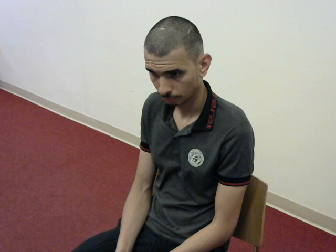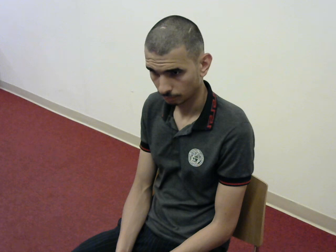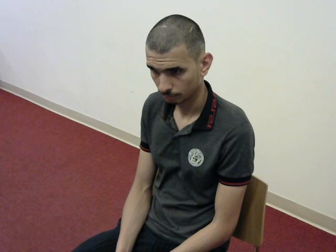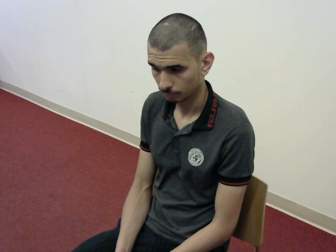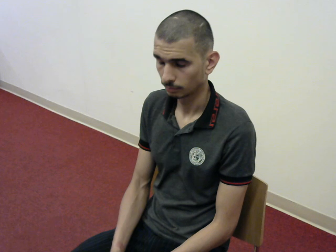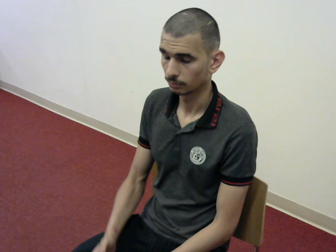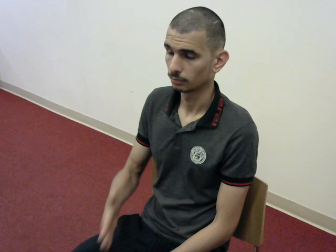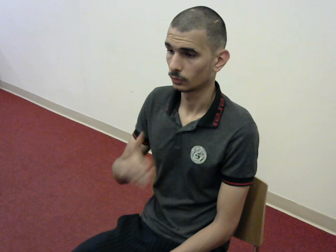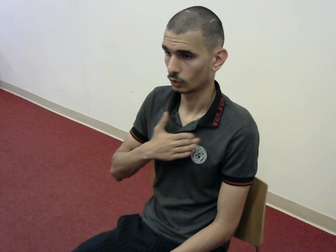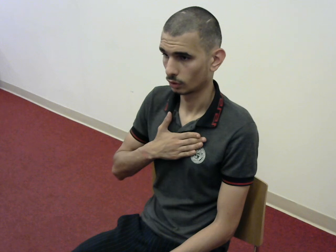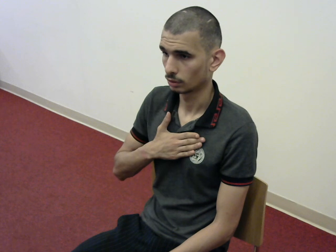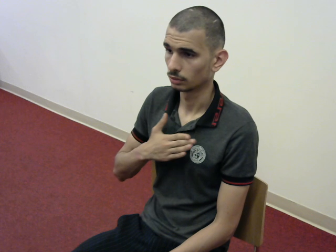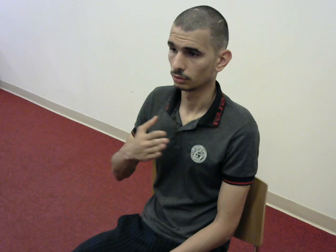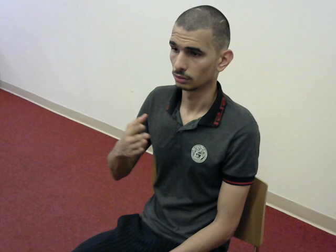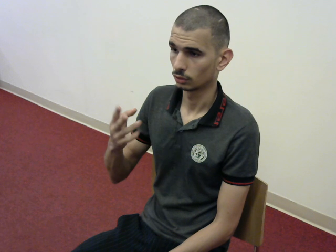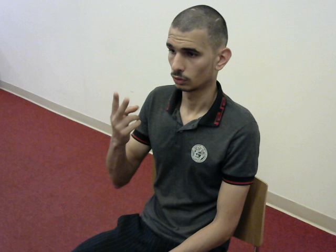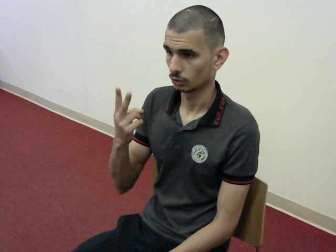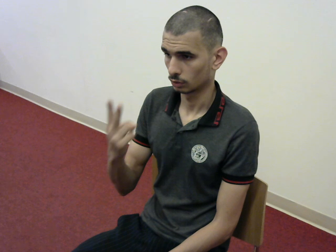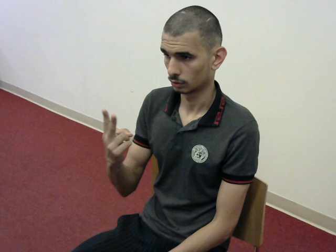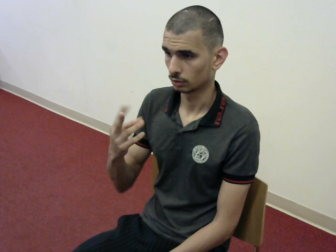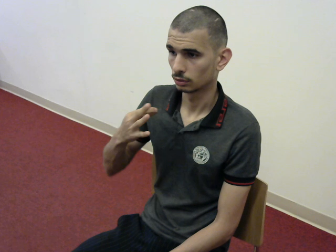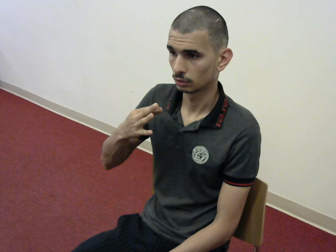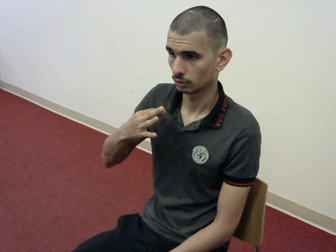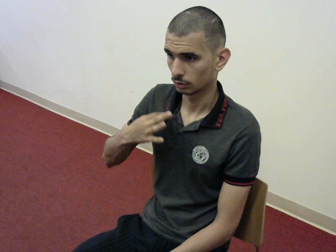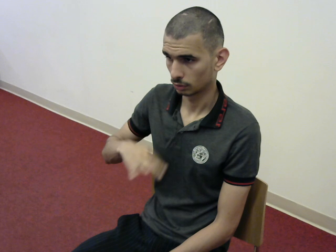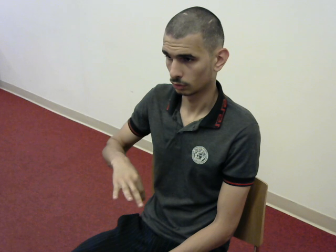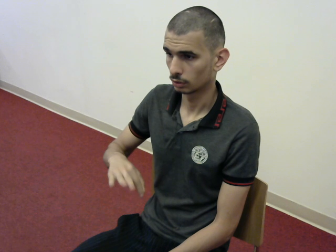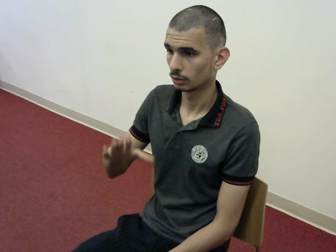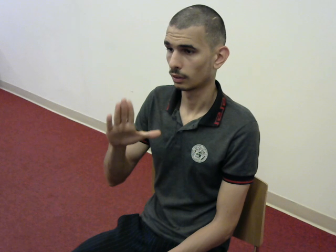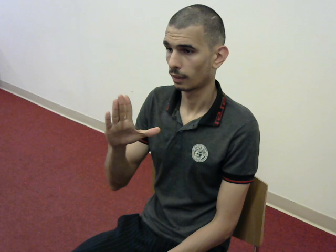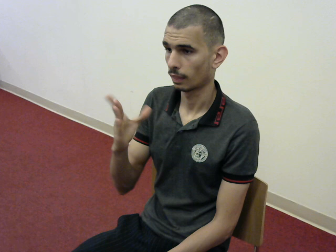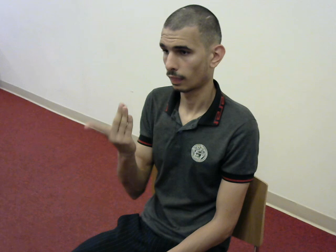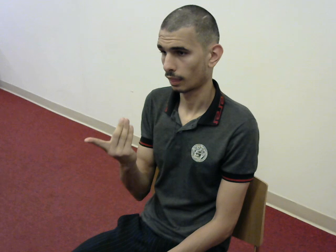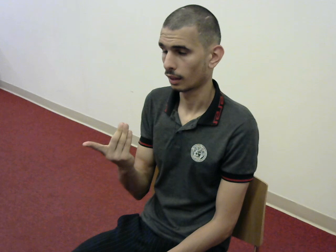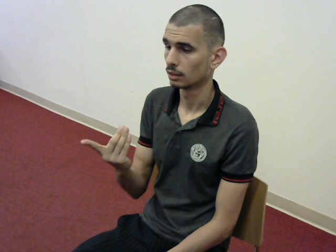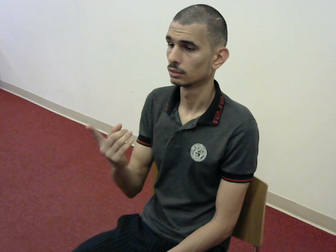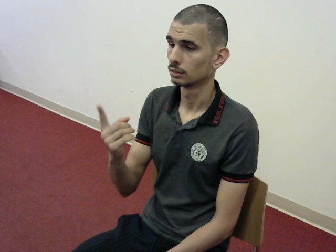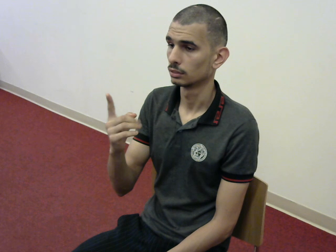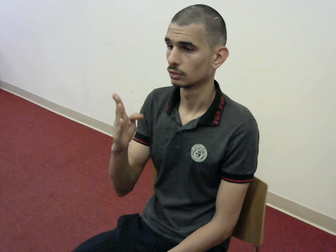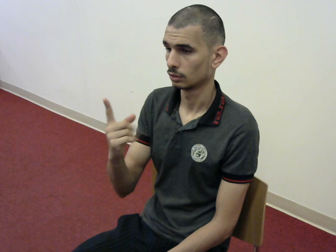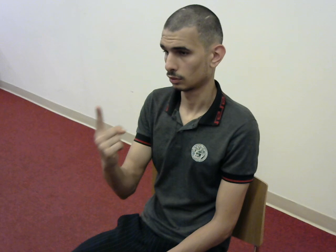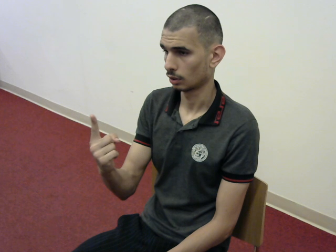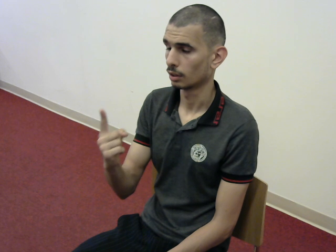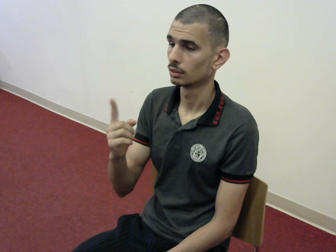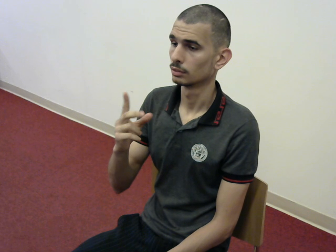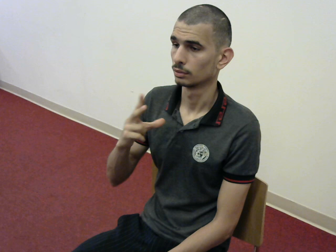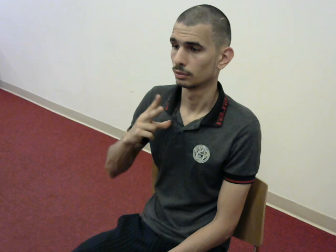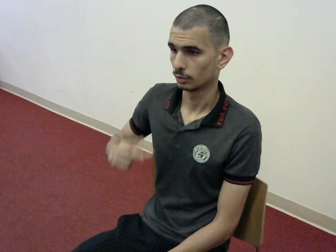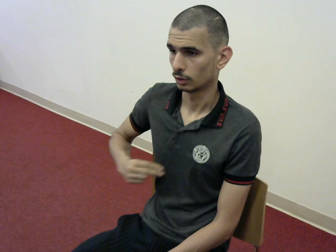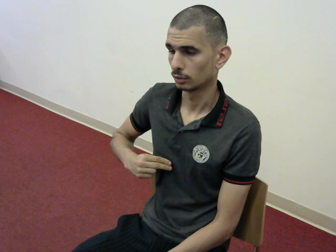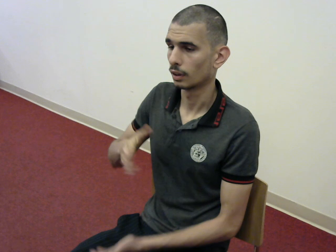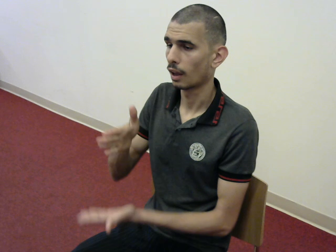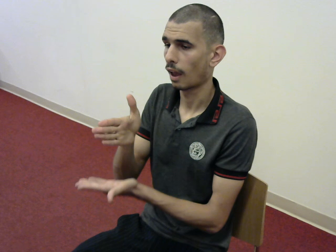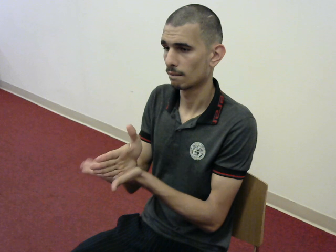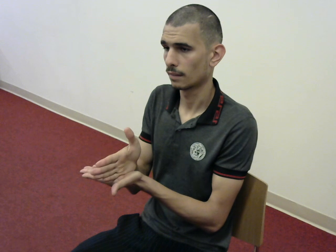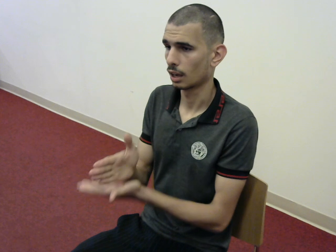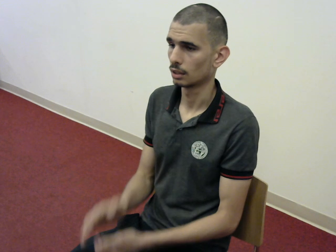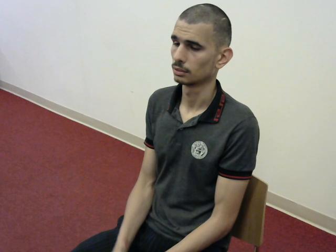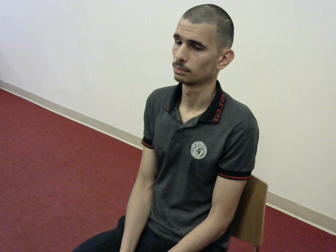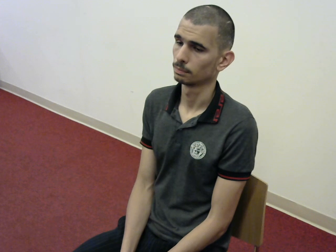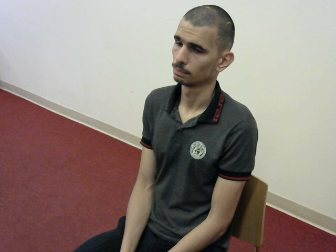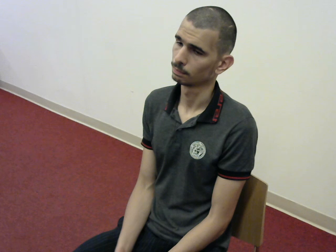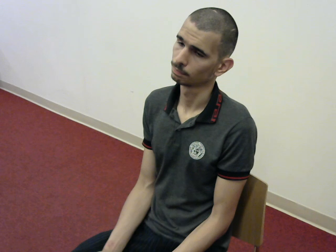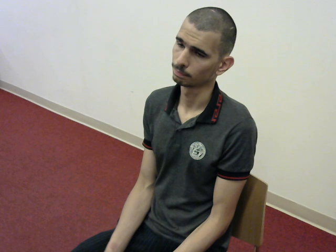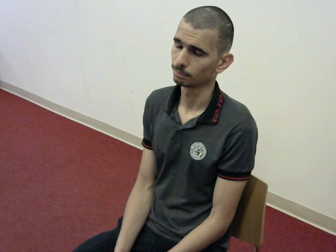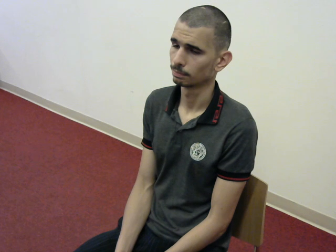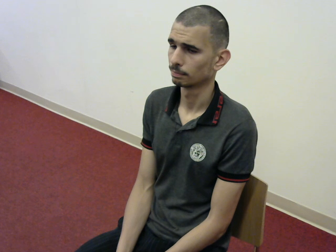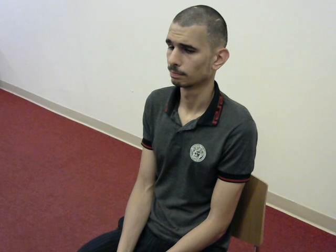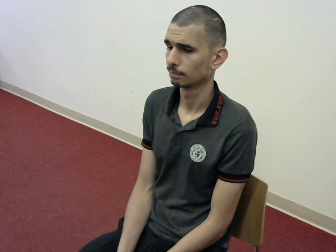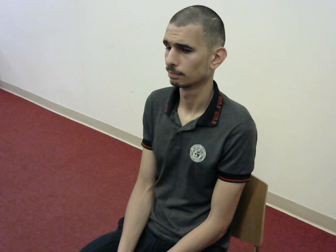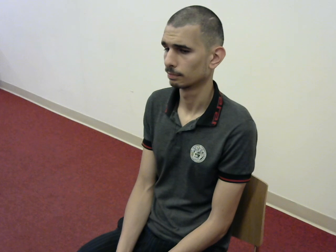Mənim 2 oğlum və 1 qızım var